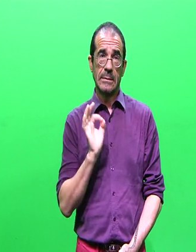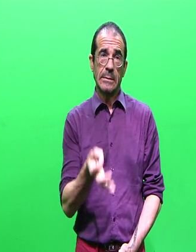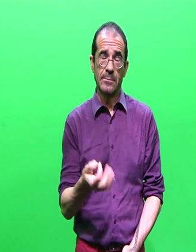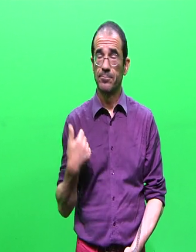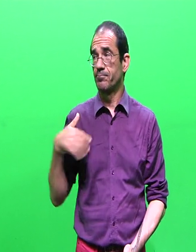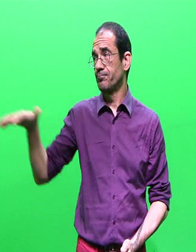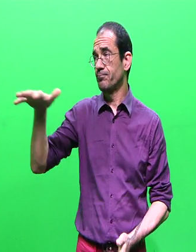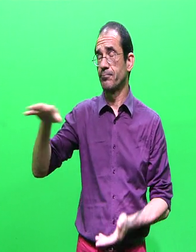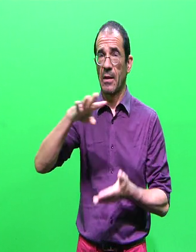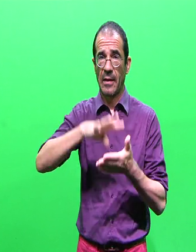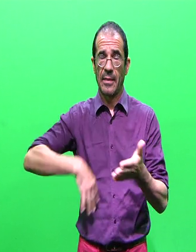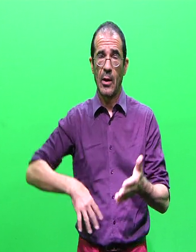Sí, a Barcelona.